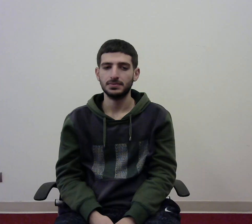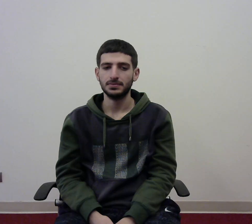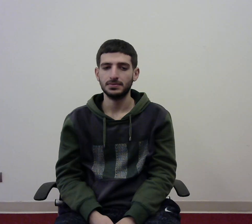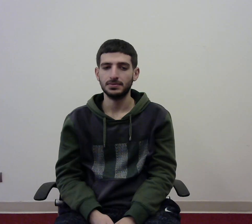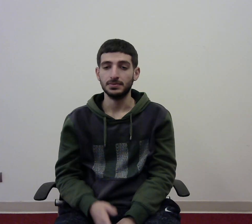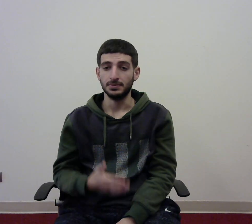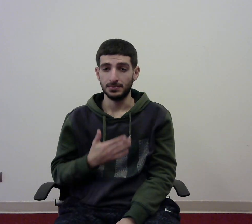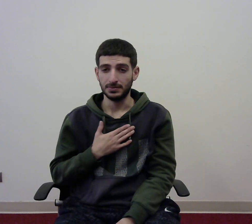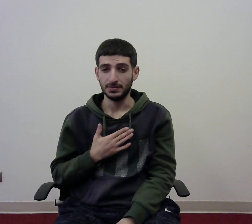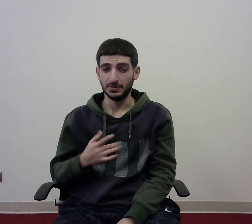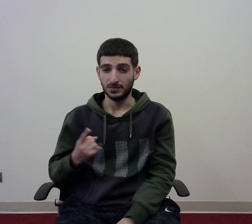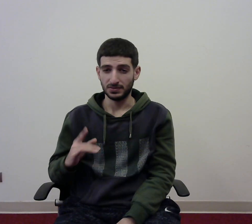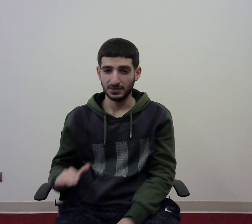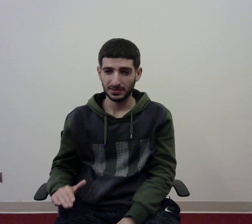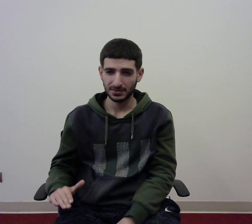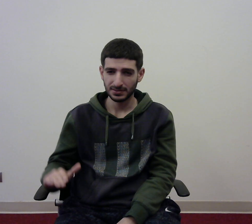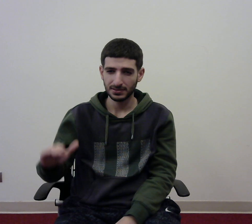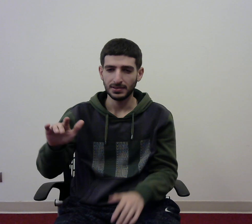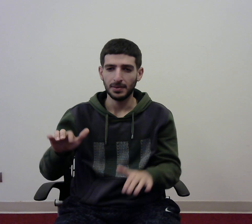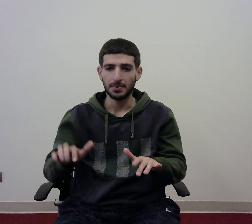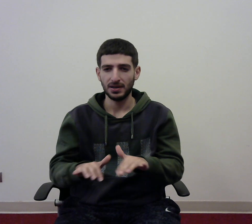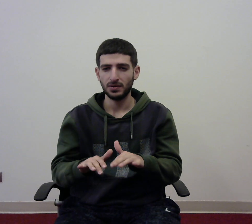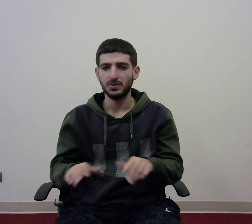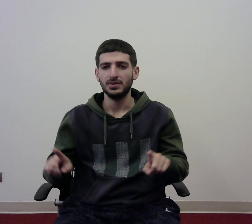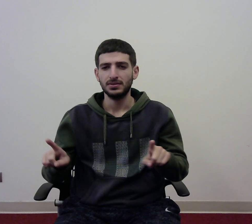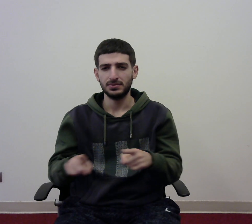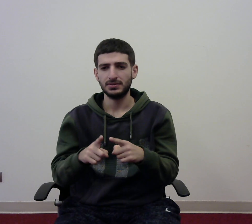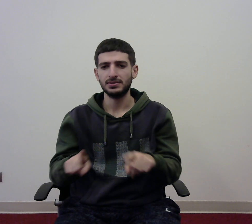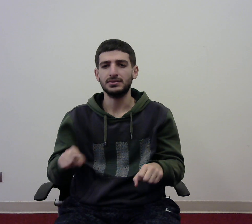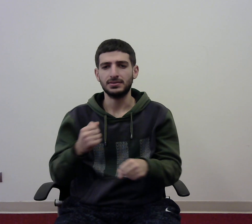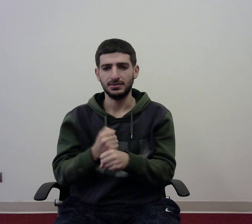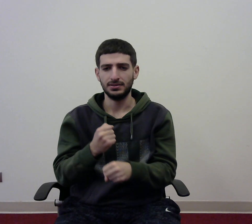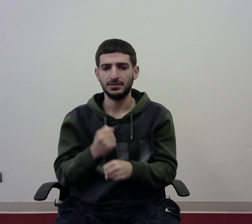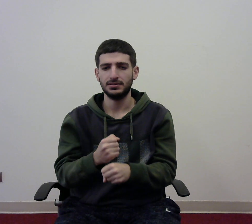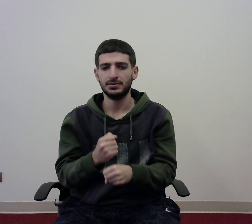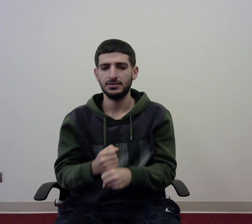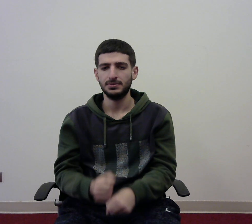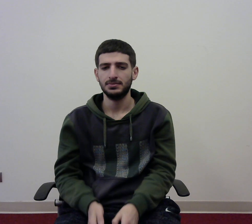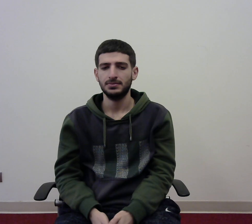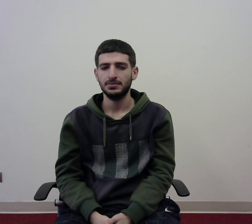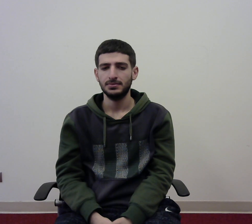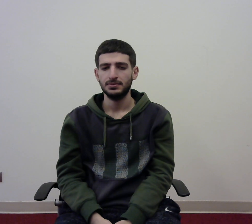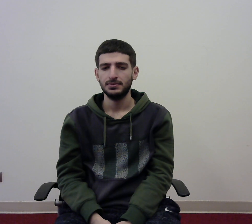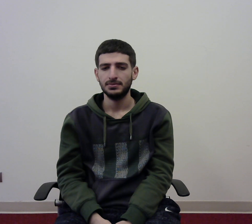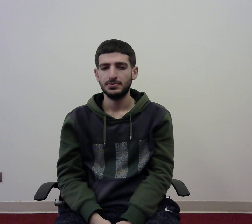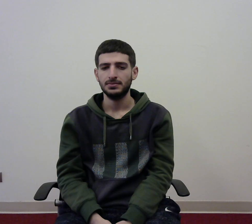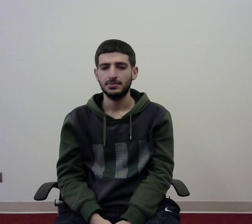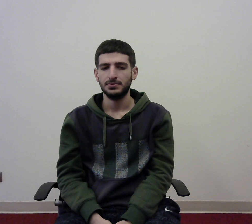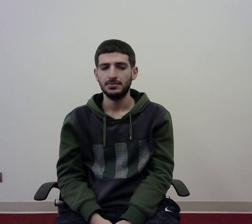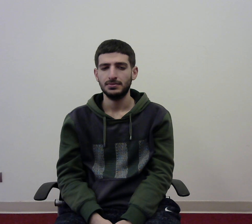Mən uşaq vaxtından pianoda ifa edirəm